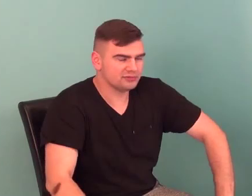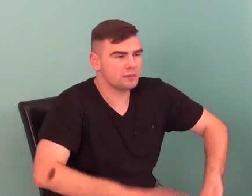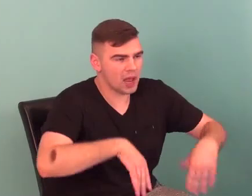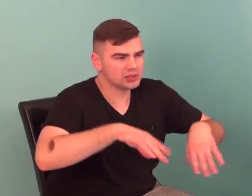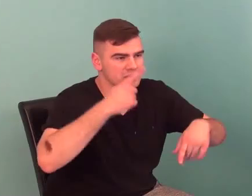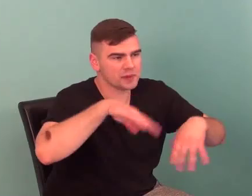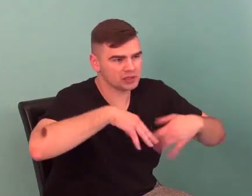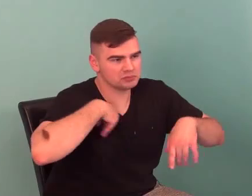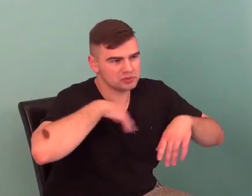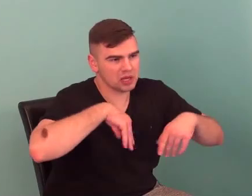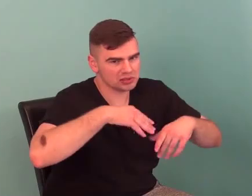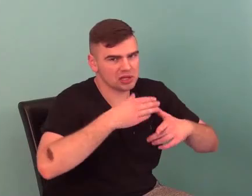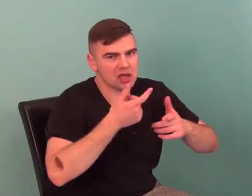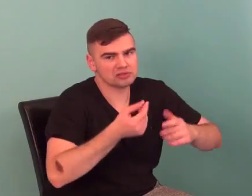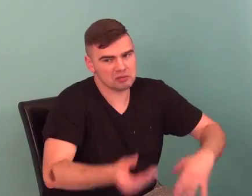Na basenie można, a gdzie jeszcze to nie wiem.